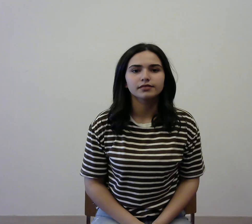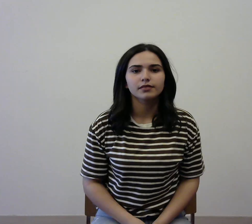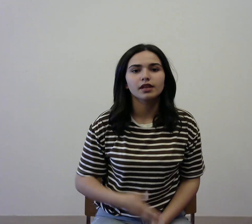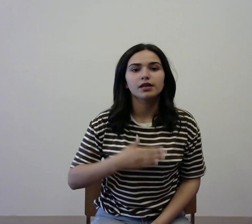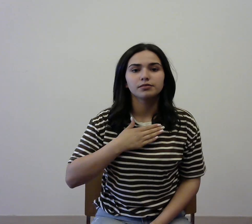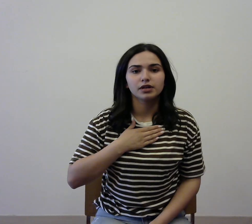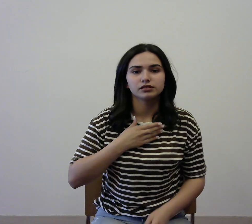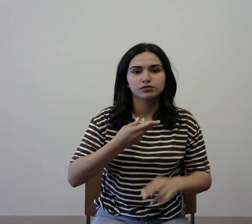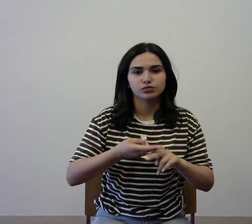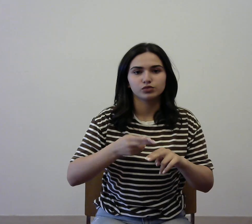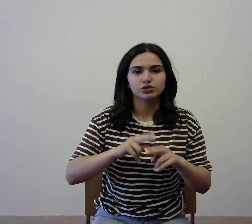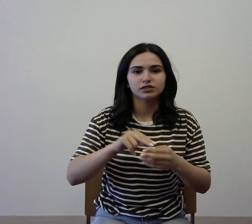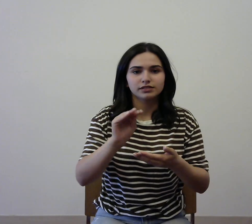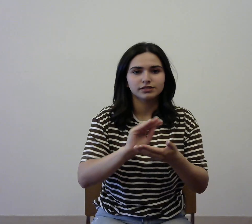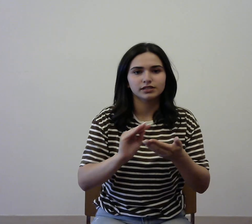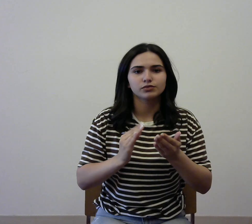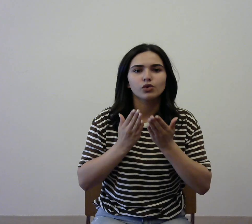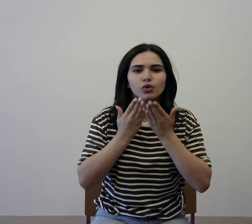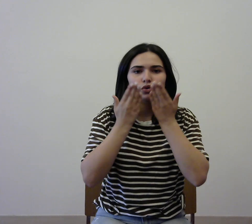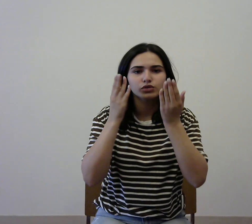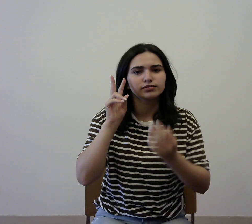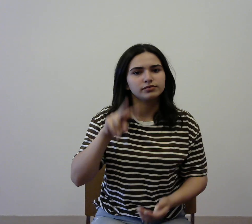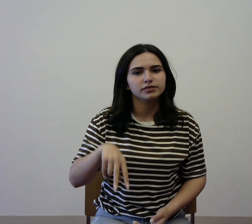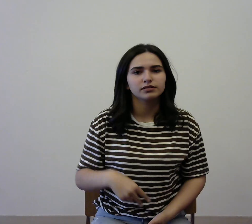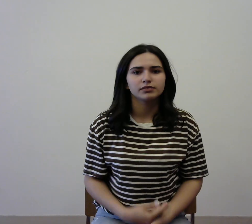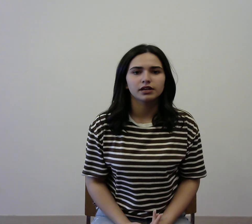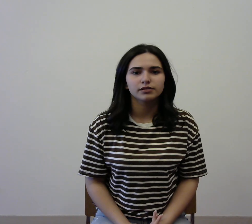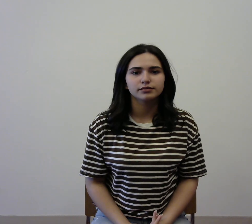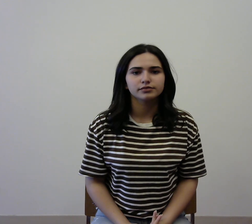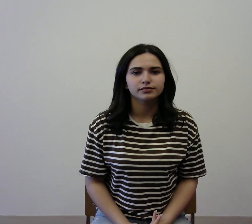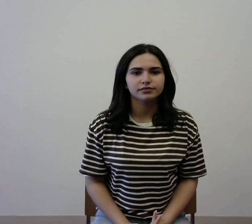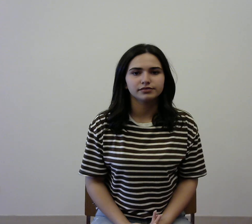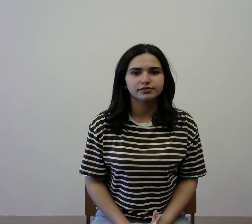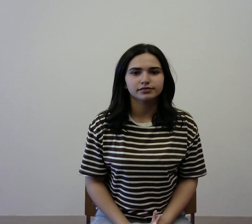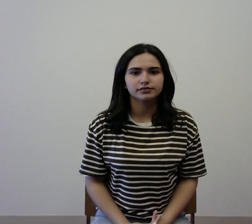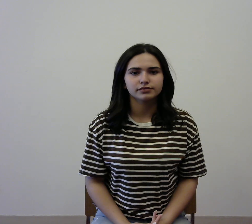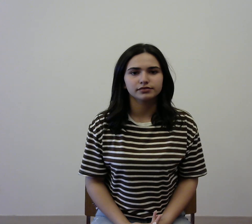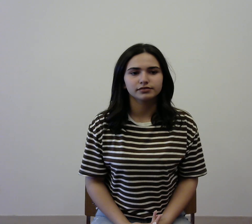Mən bu yazını oxuya bilmirəm